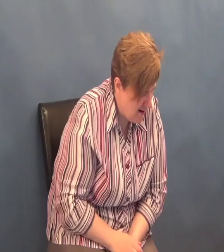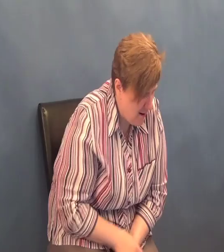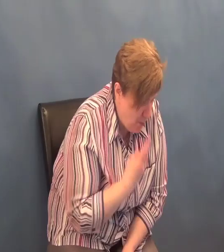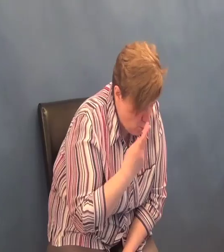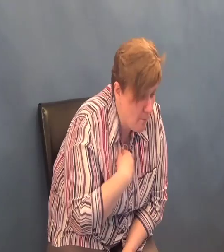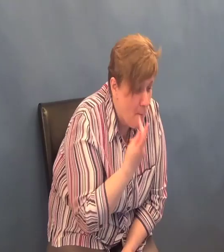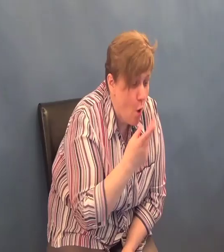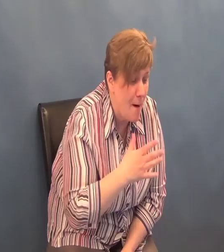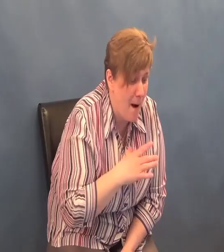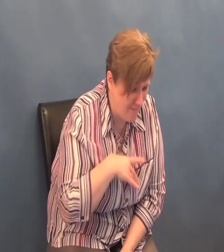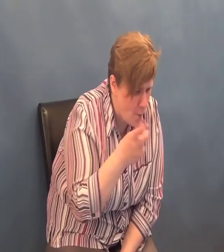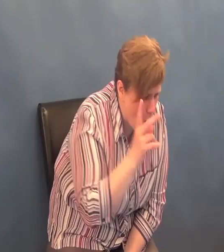Poszukam, kiedy mam wolne.